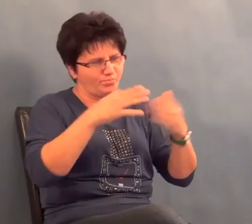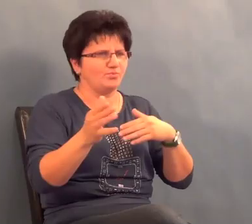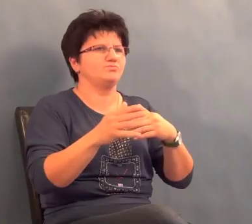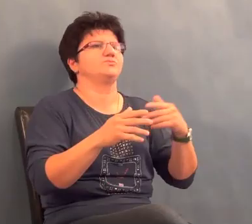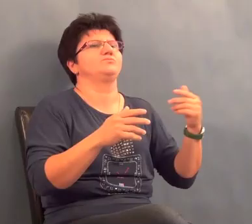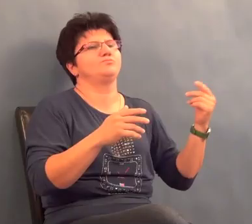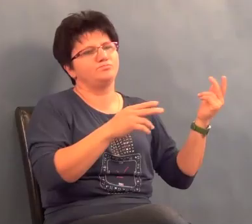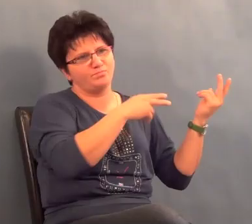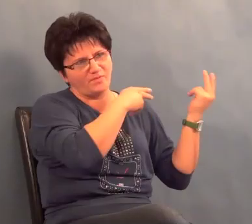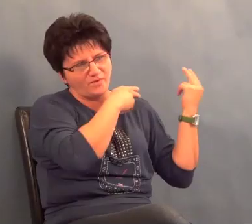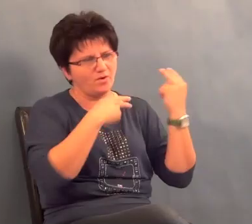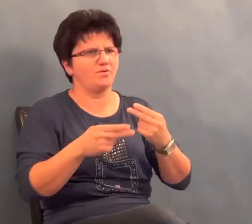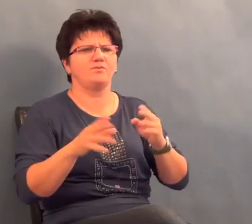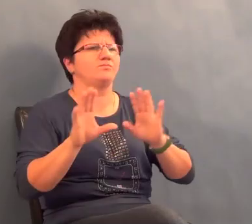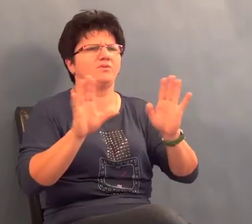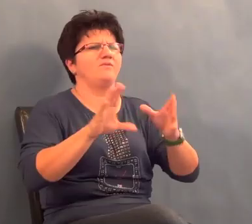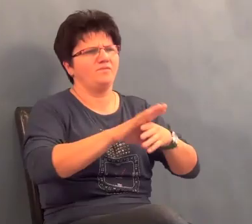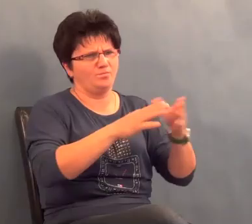Wracają na dół i mówią, że jest w porządku.